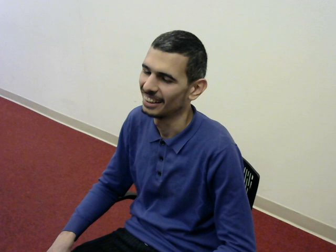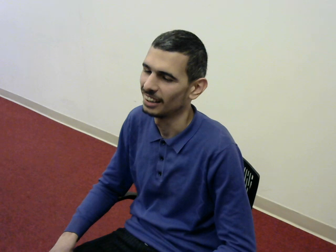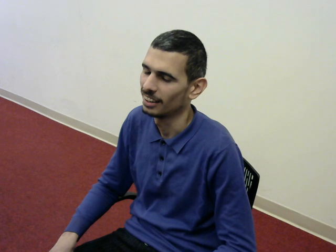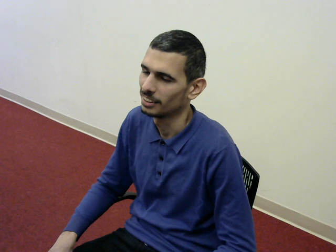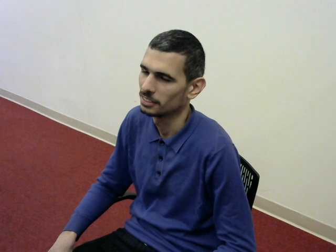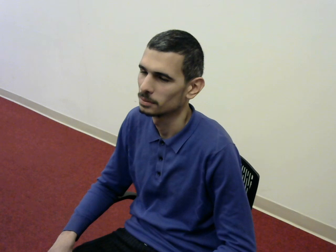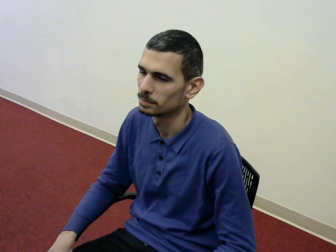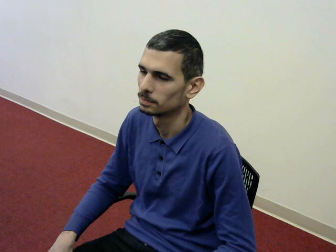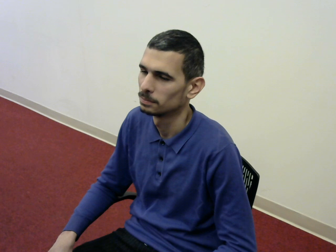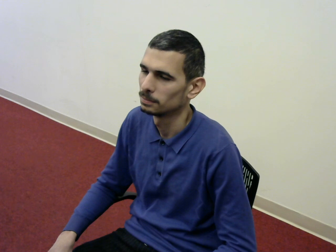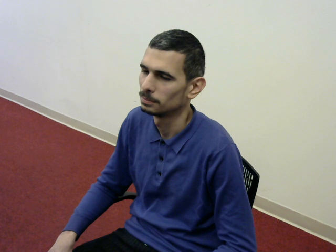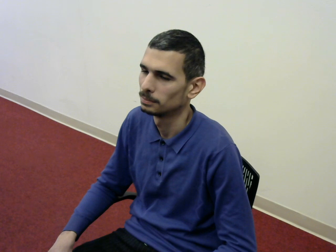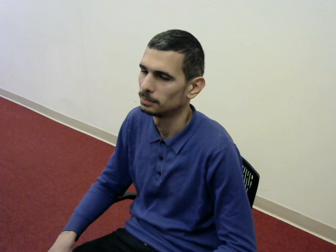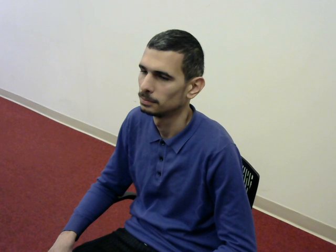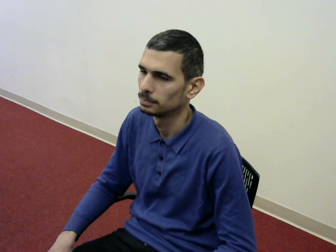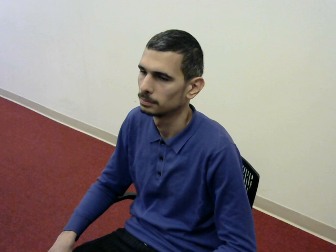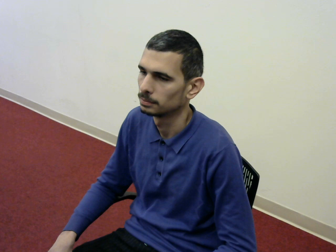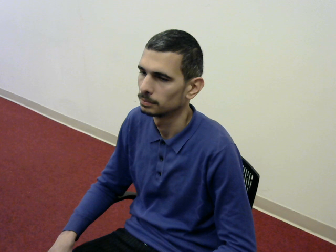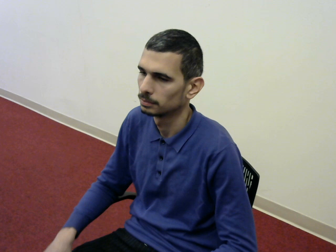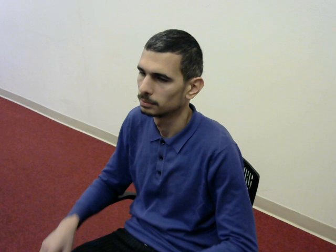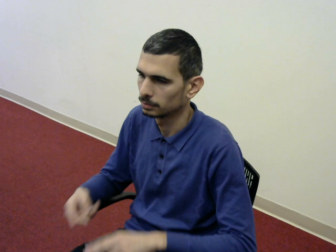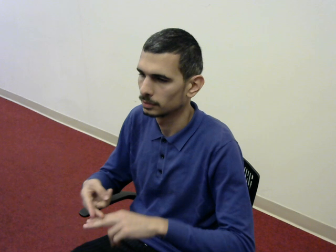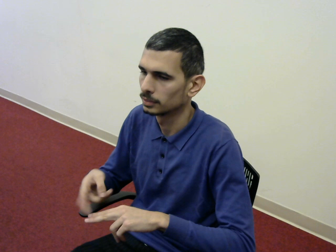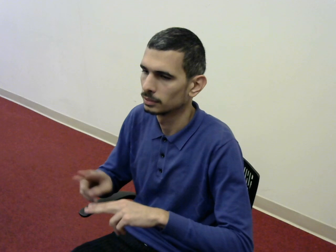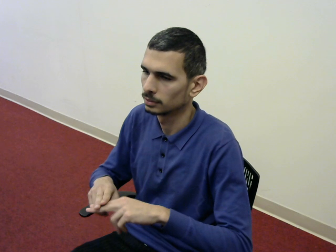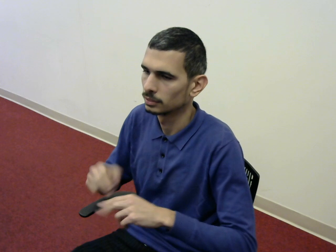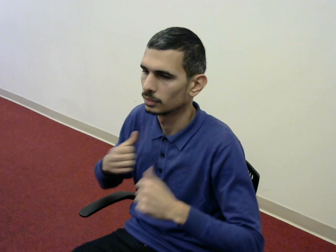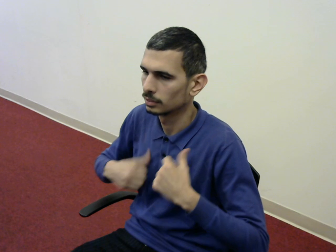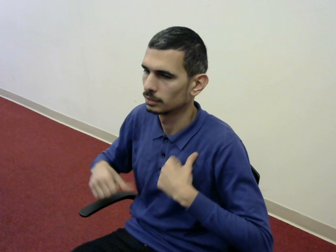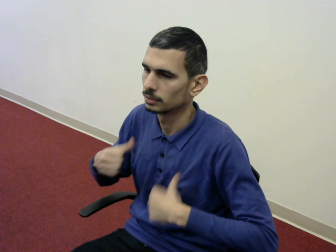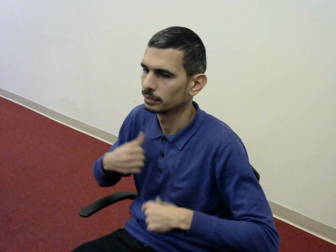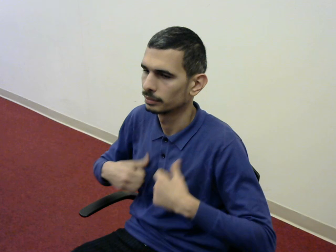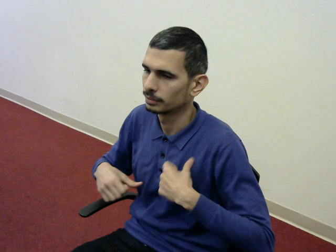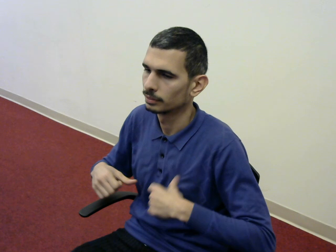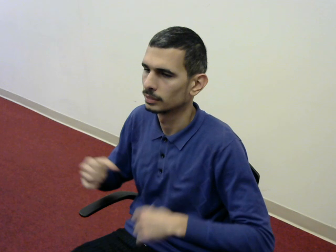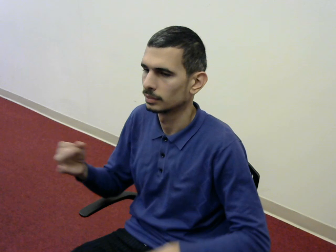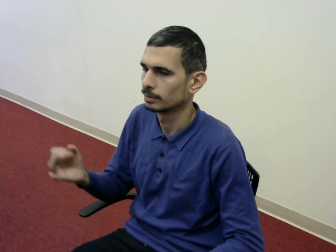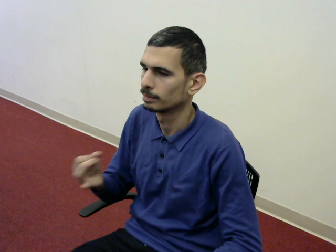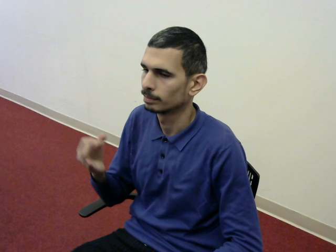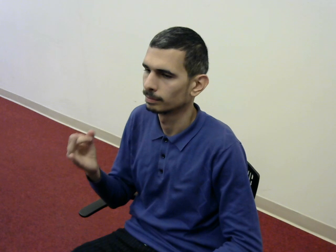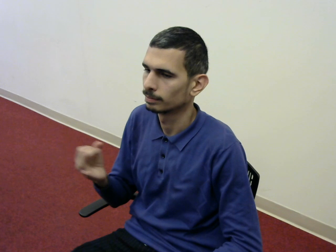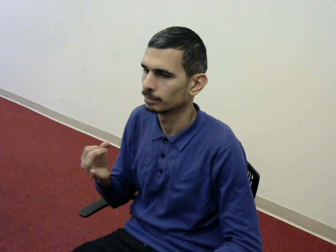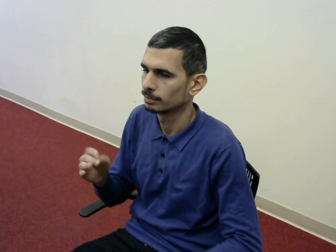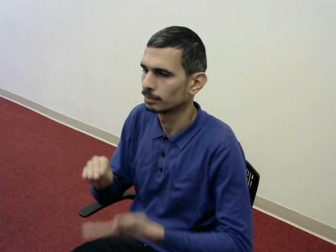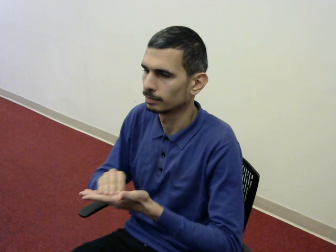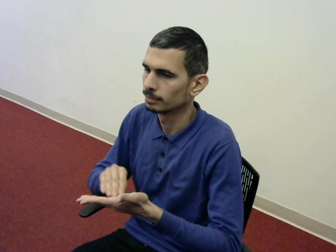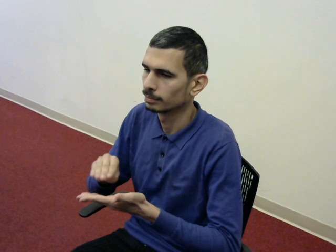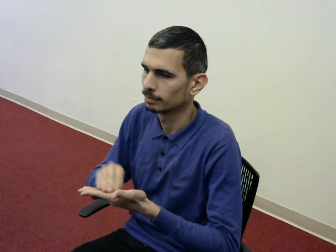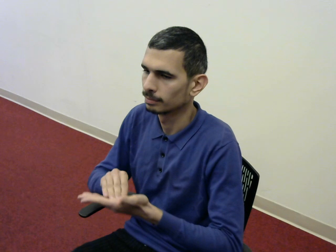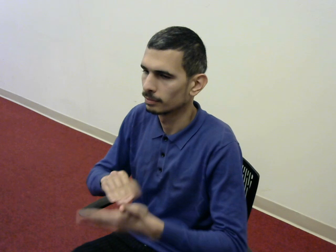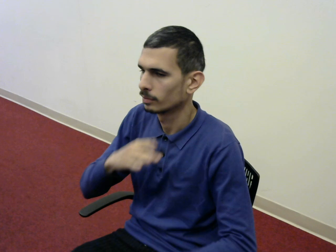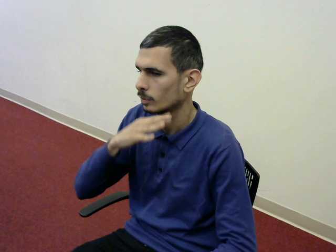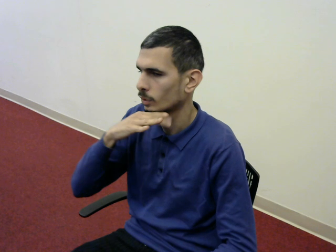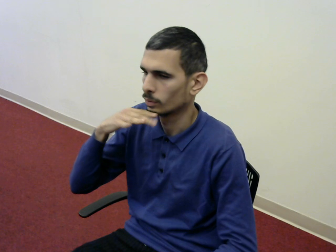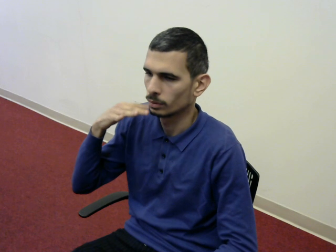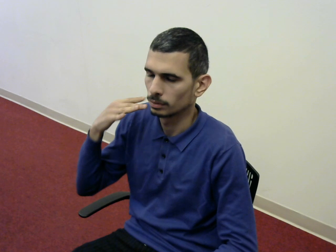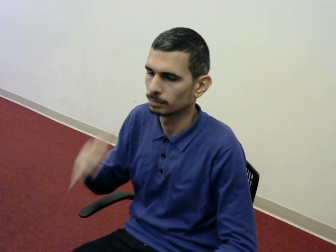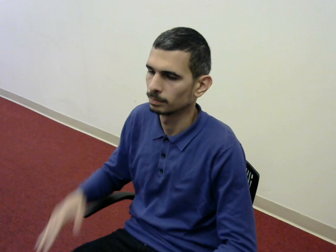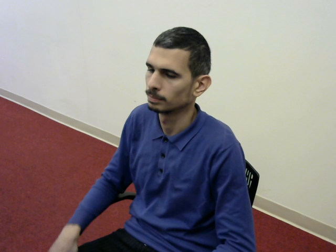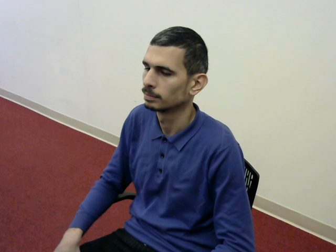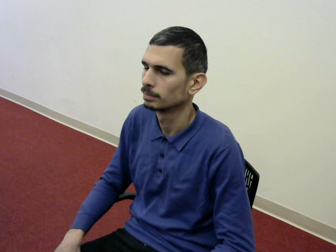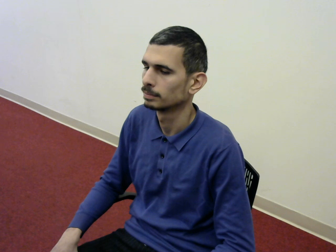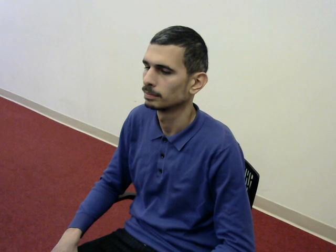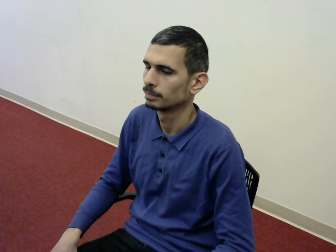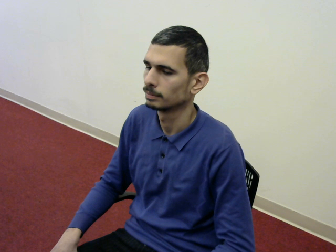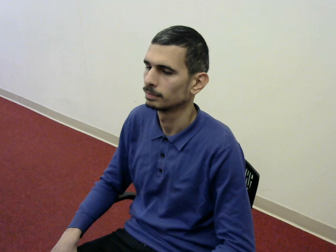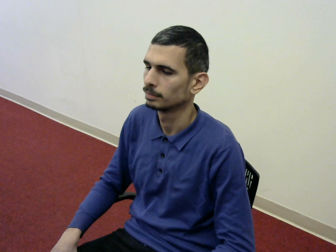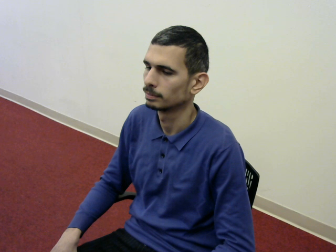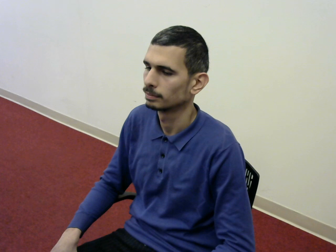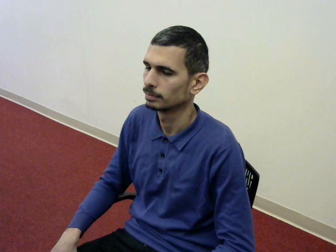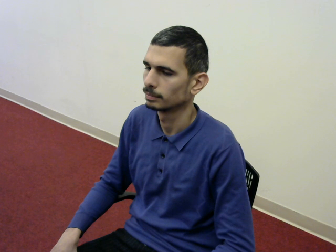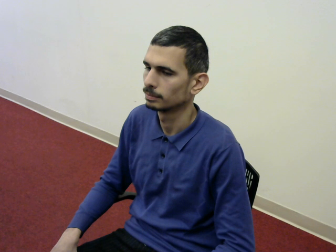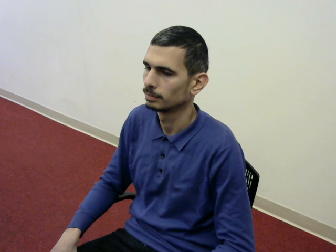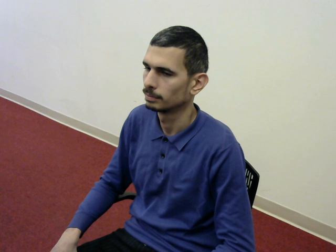Bu müəllimin maraqlı yazıları çoxdur